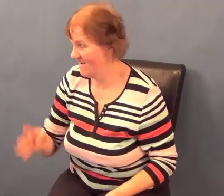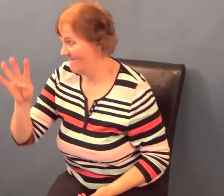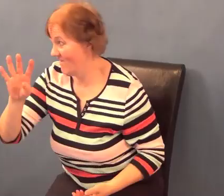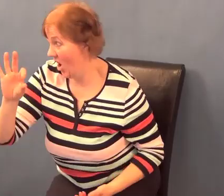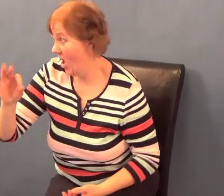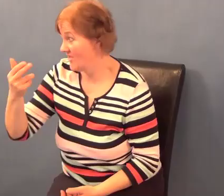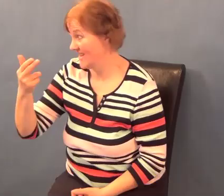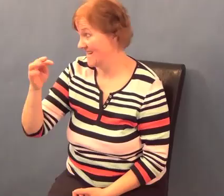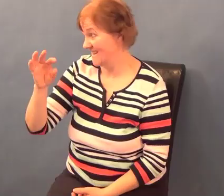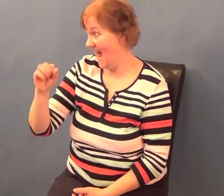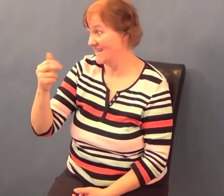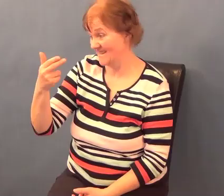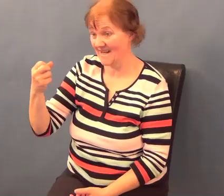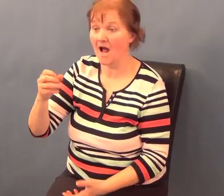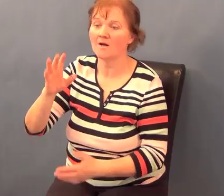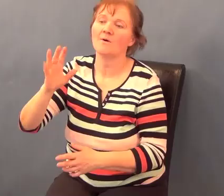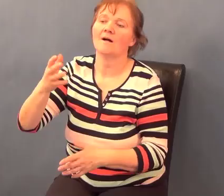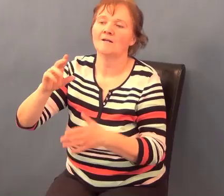Fontanna.